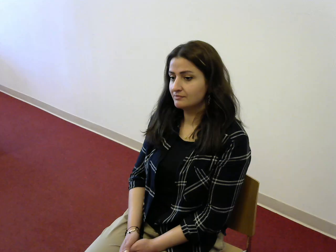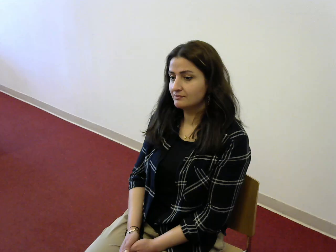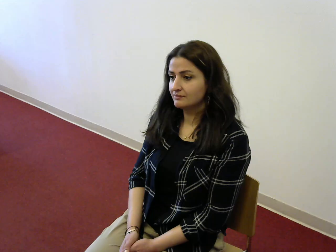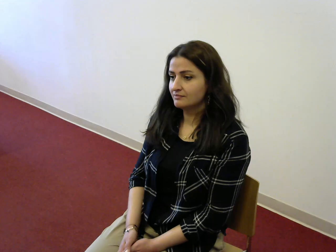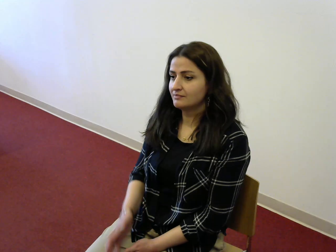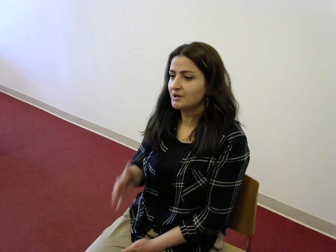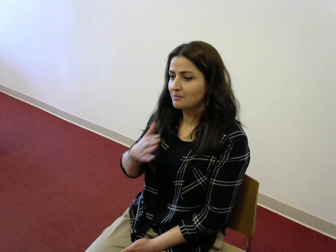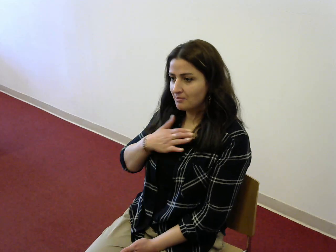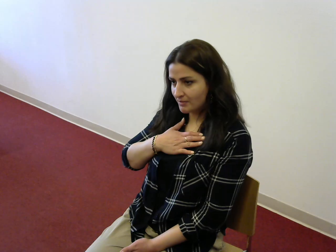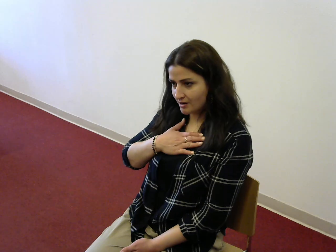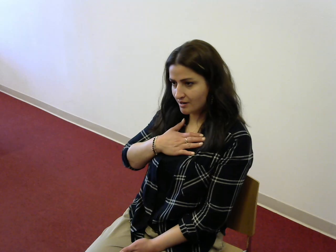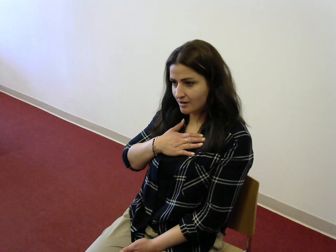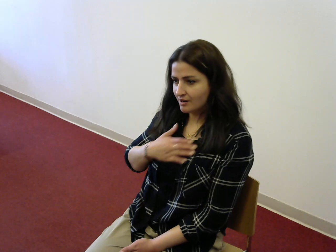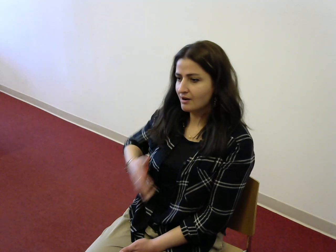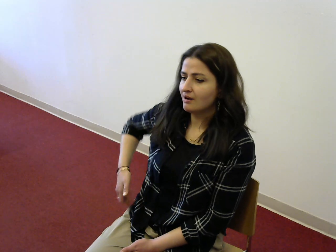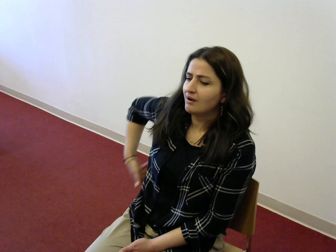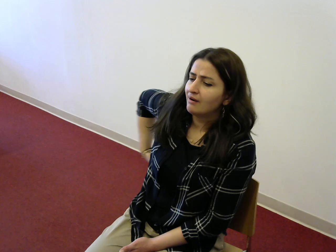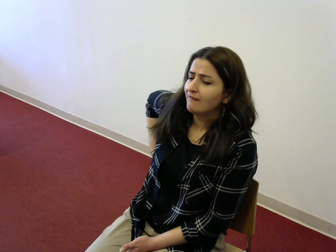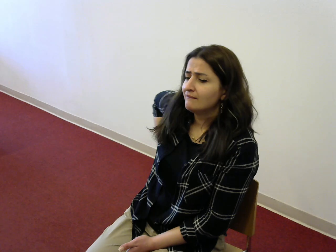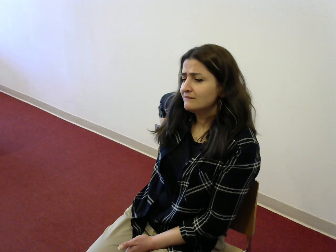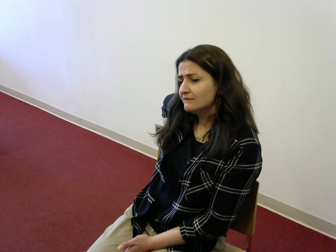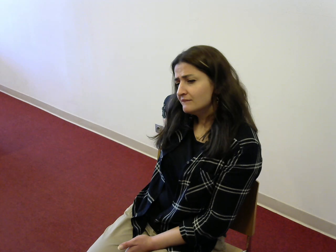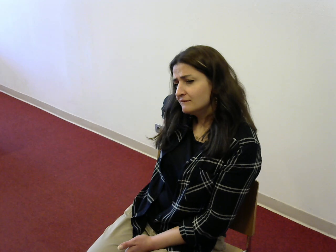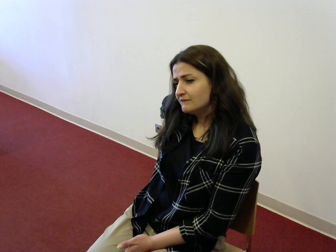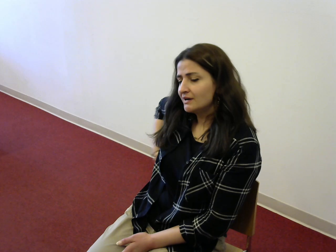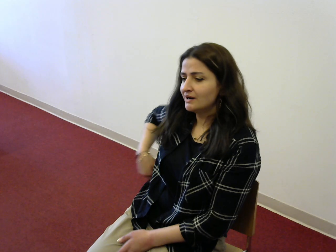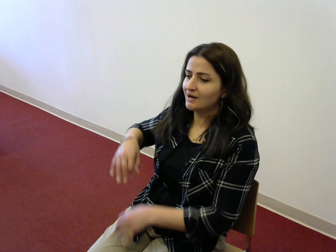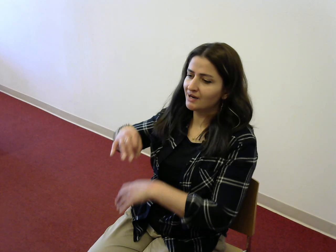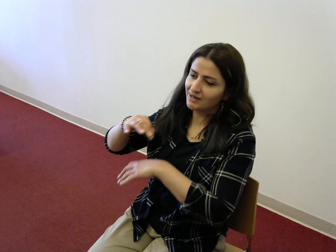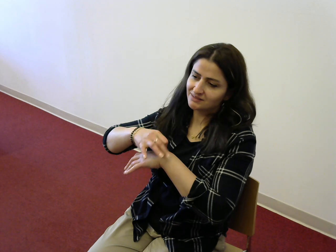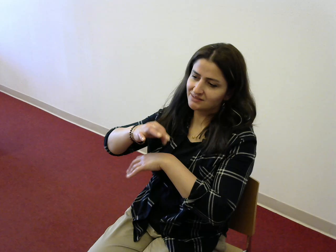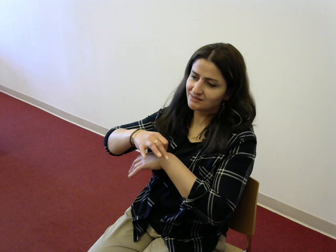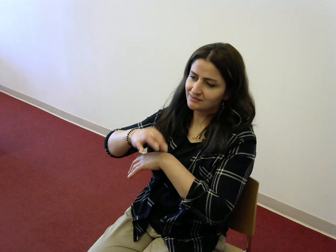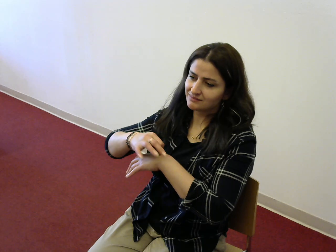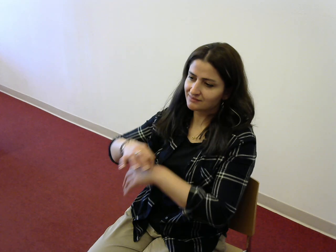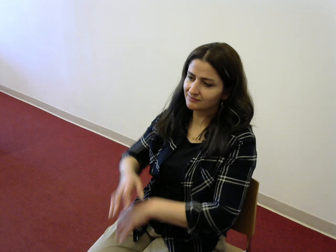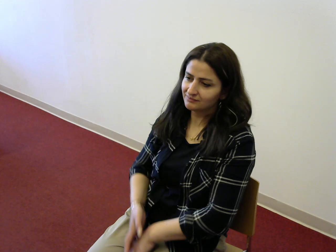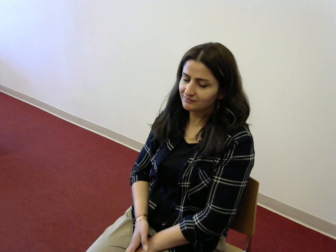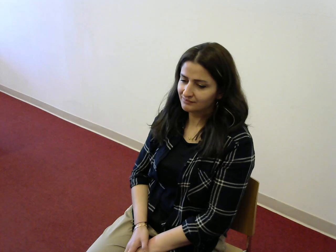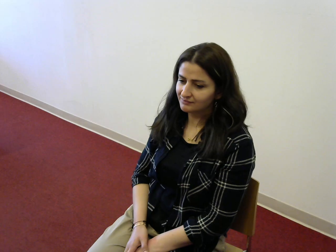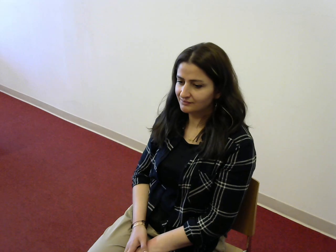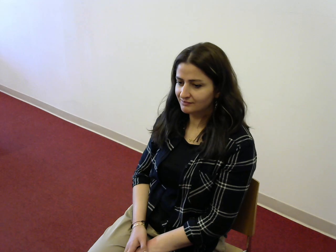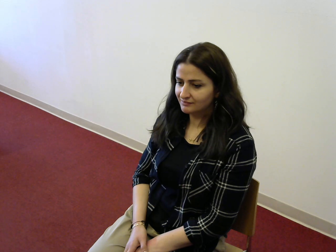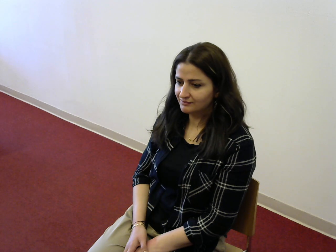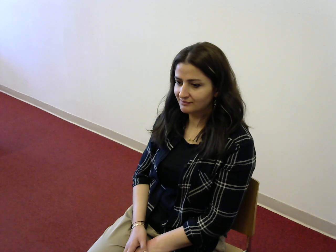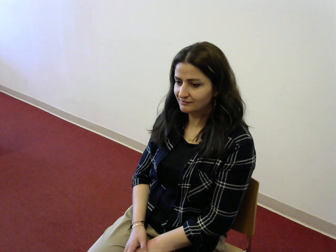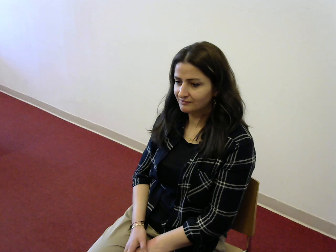Mənim belim ağrıyır